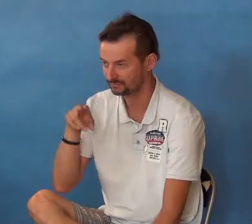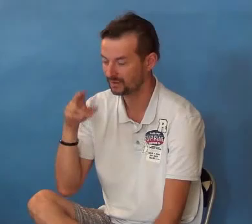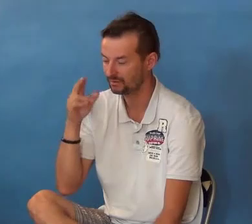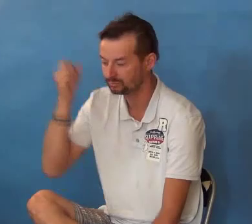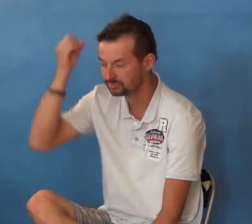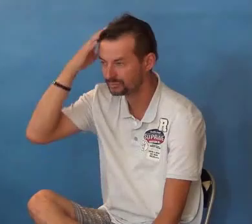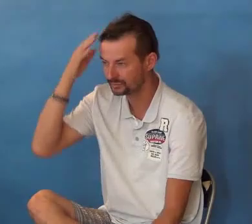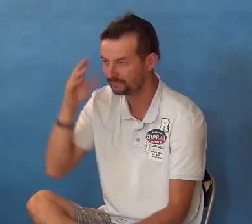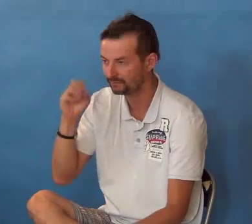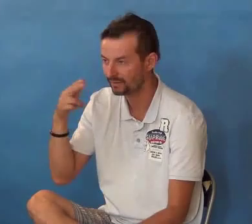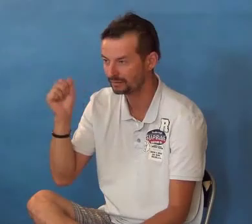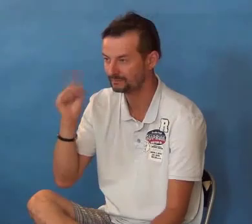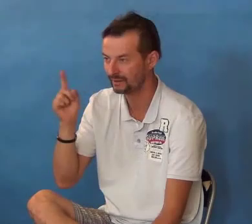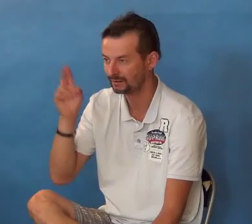Zakaz kąpieli w wannie i pod prysznicem.